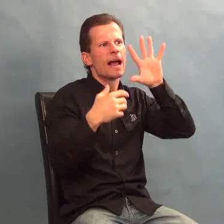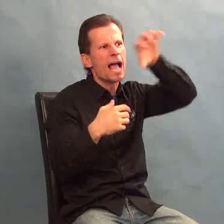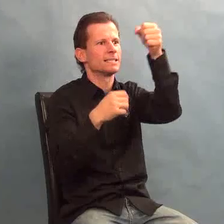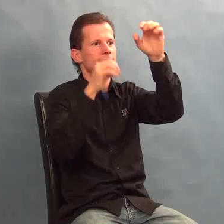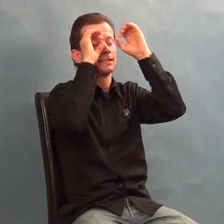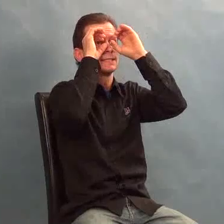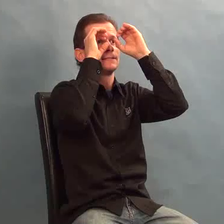Kot patrzył na ptaszka.